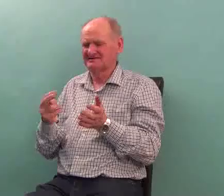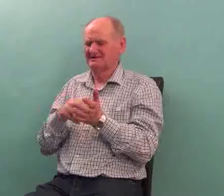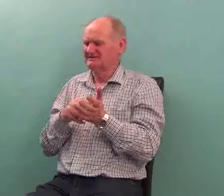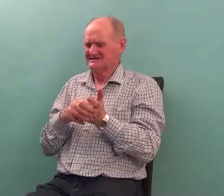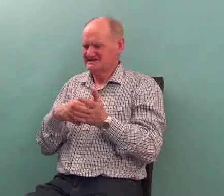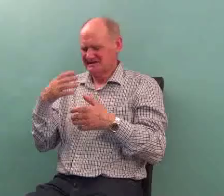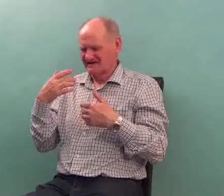Wstaje.